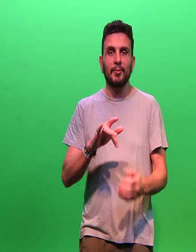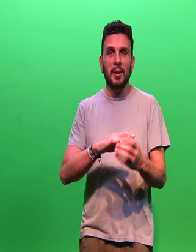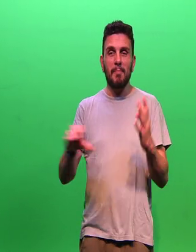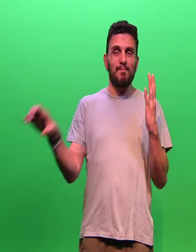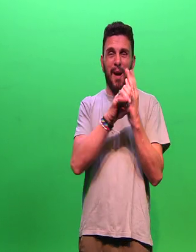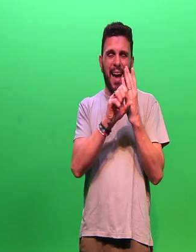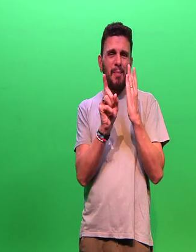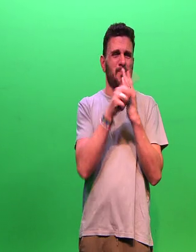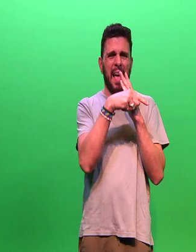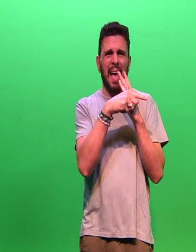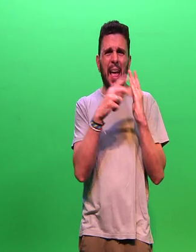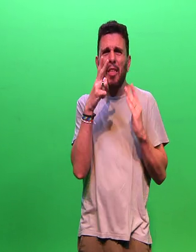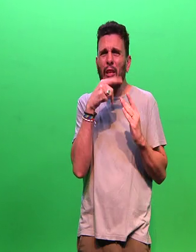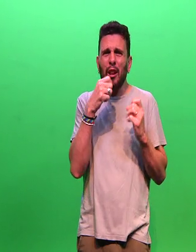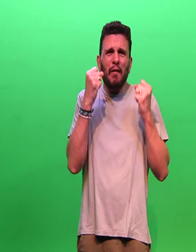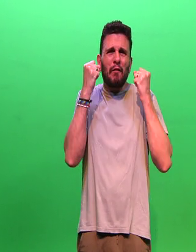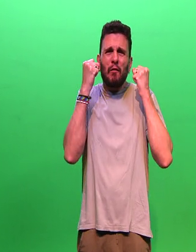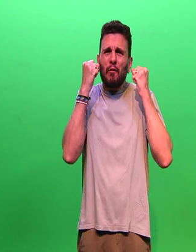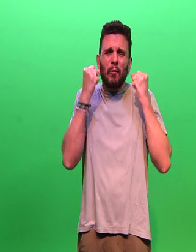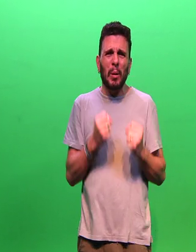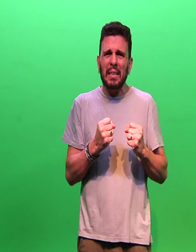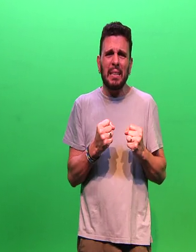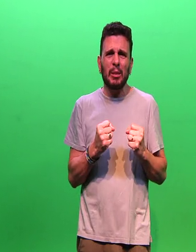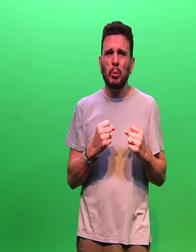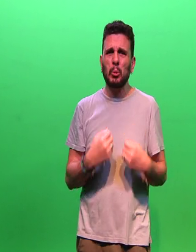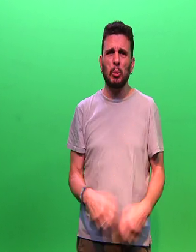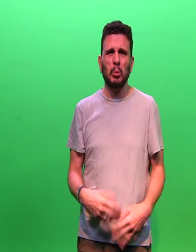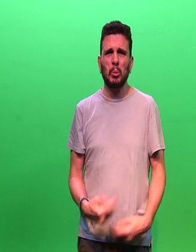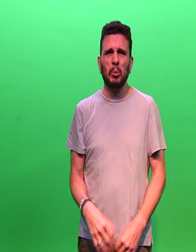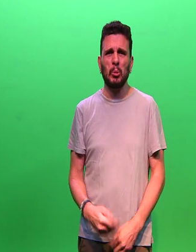Em van donar un cop amb una pilota i se'm va trencar el dit, fa molt mal.